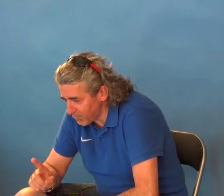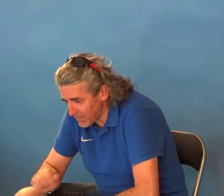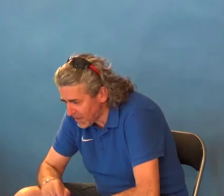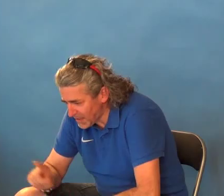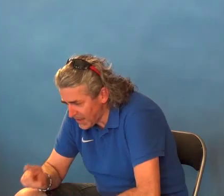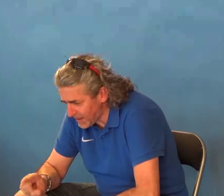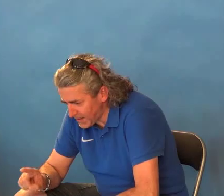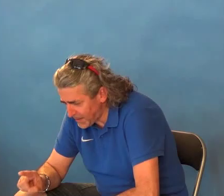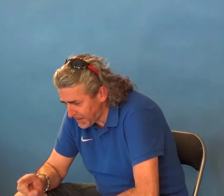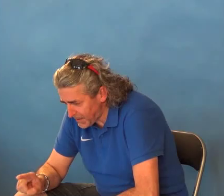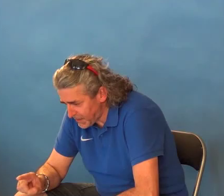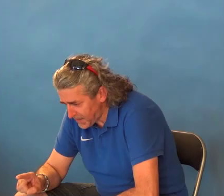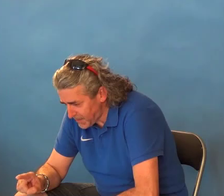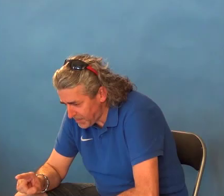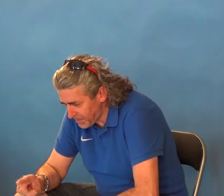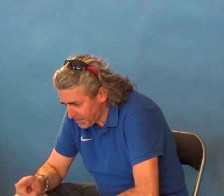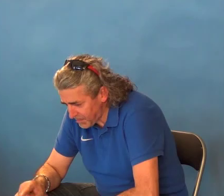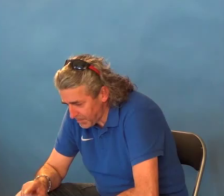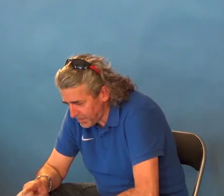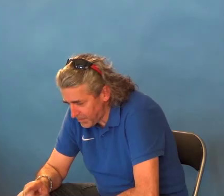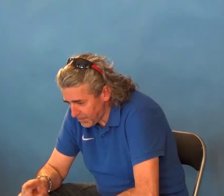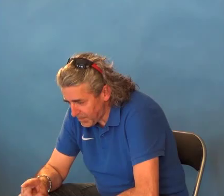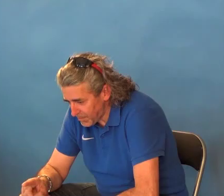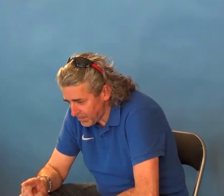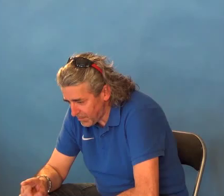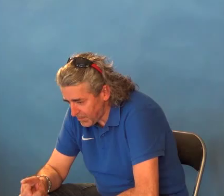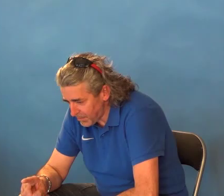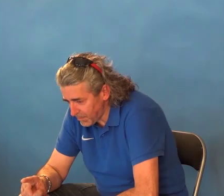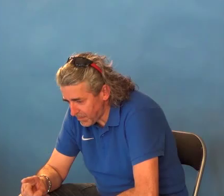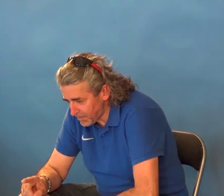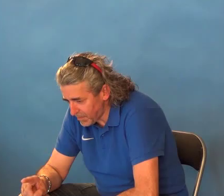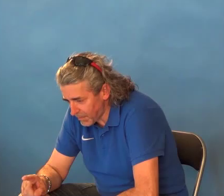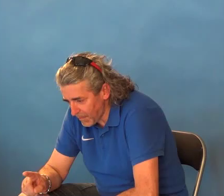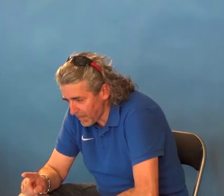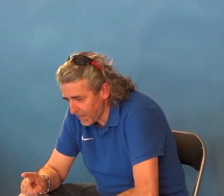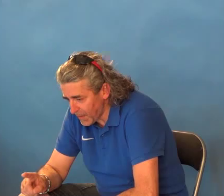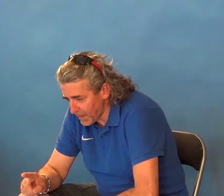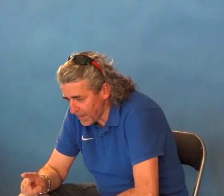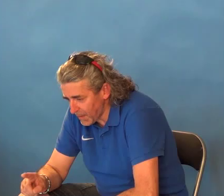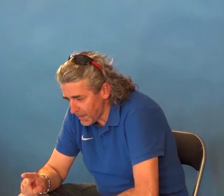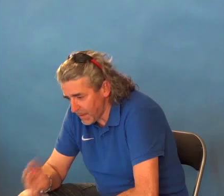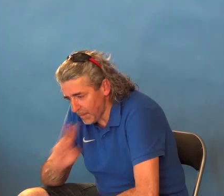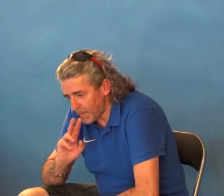Zajęty, zajęty.